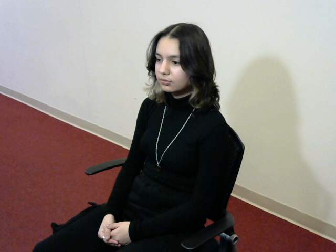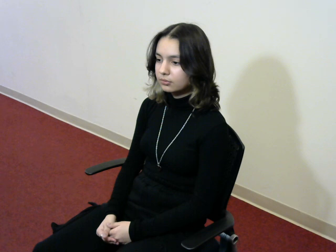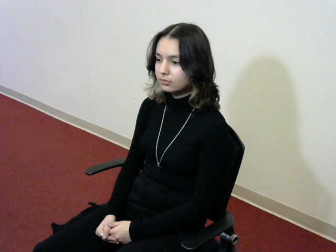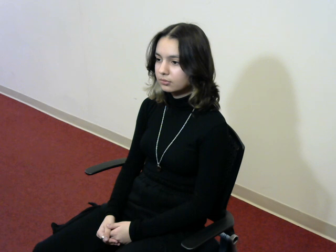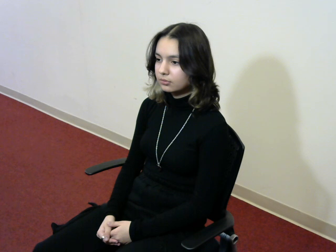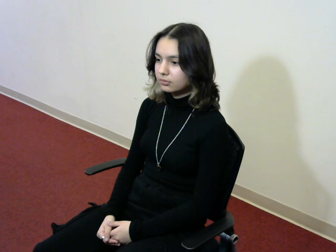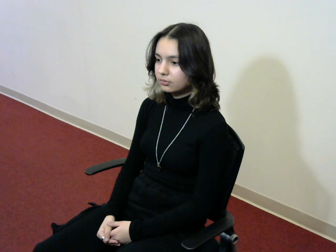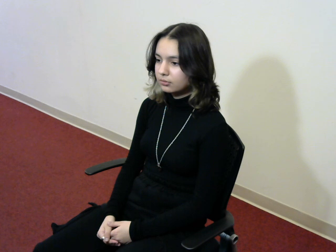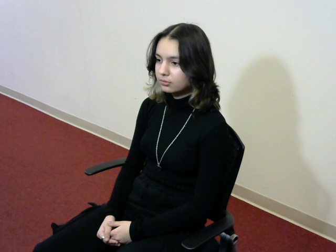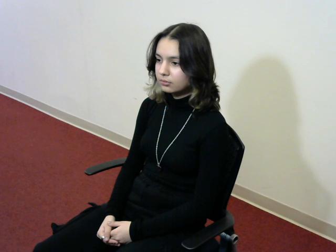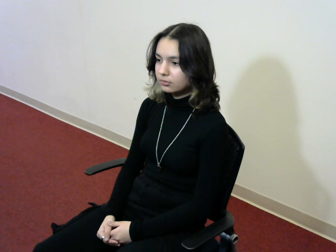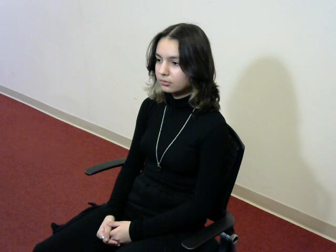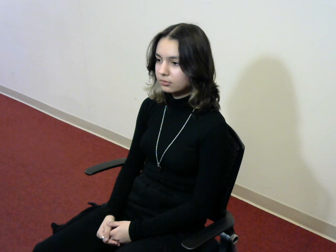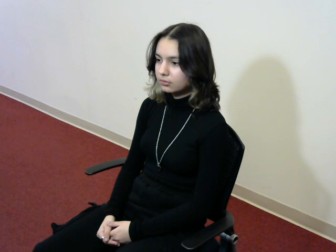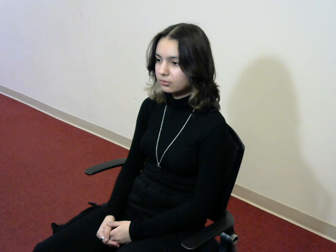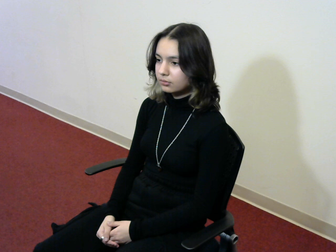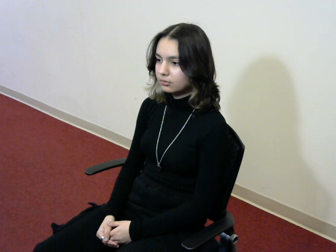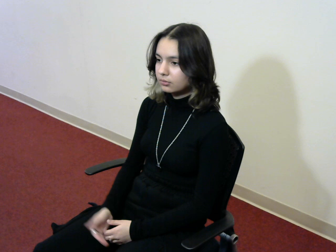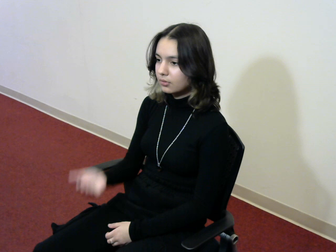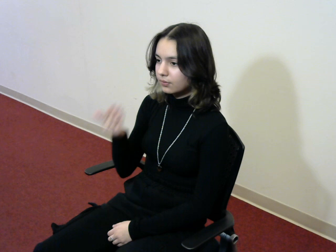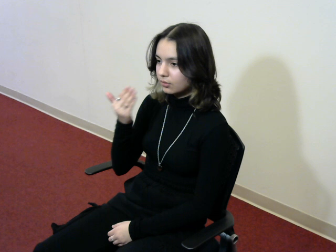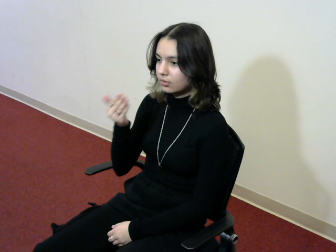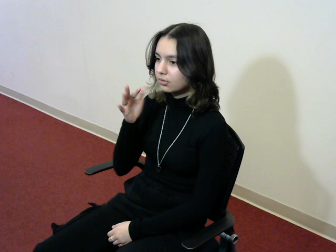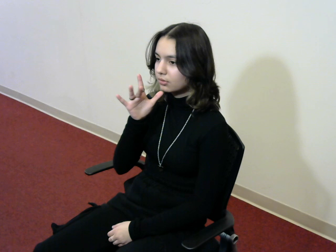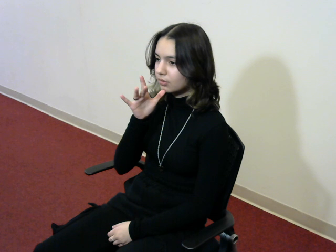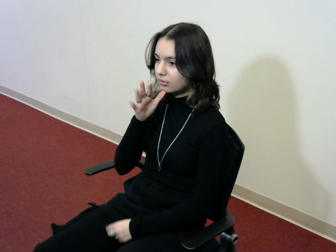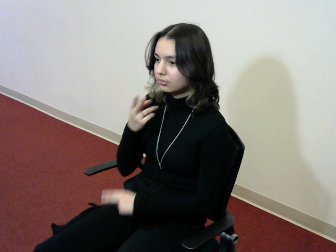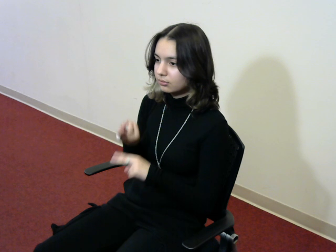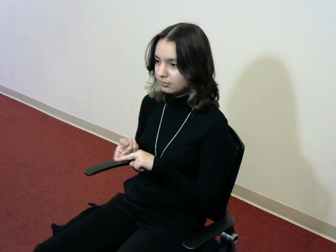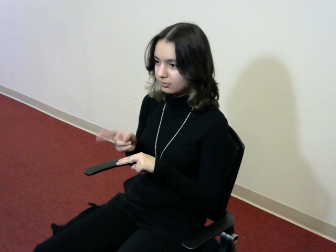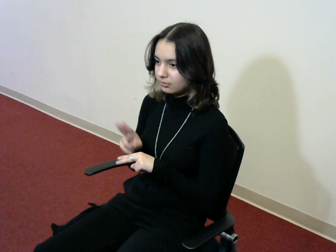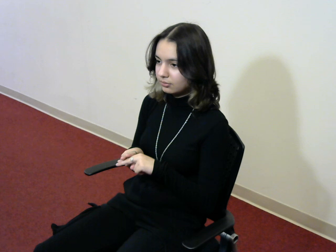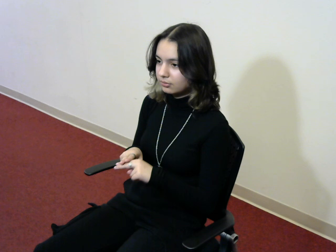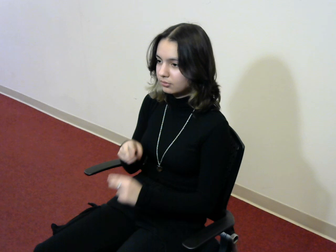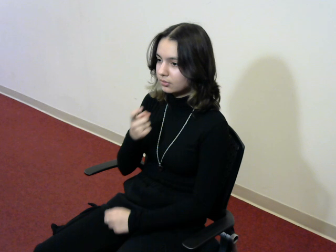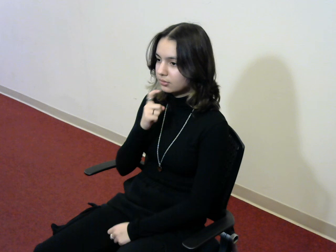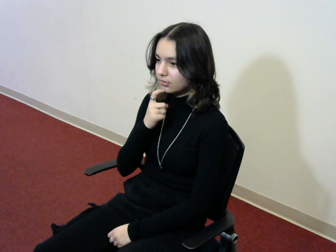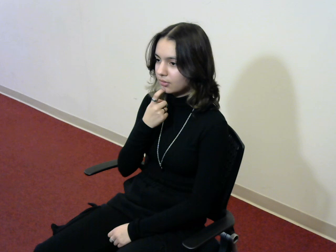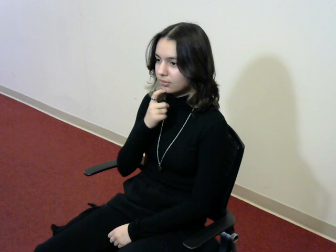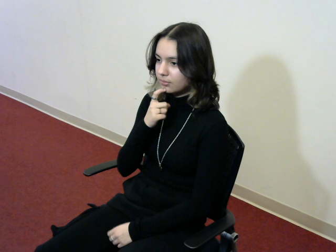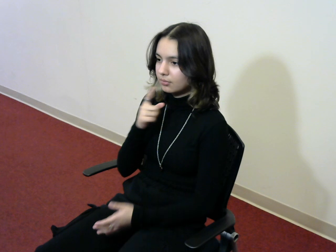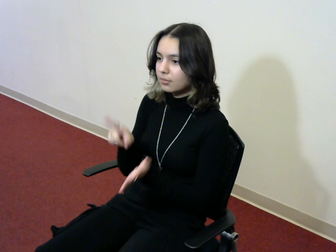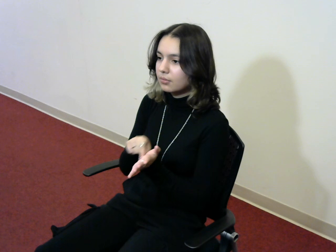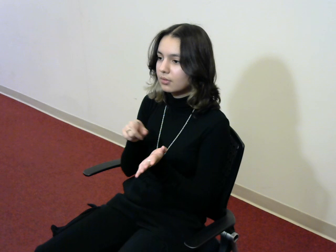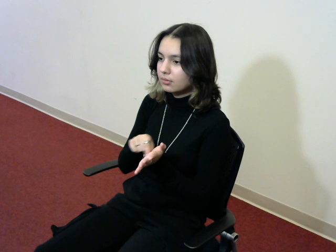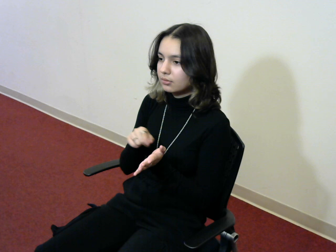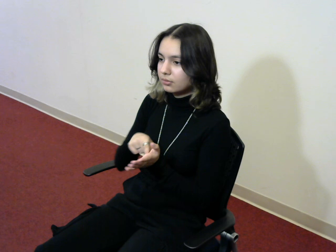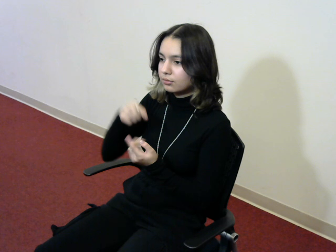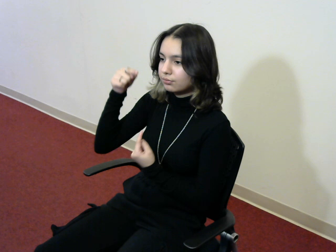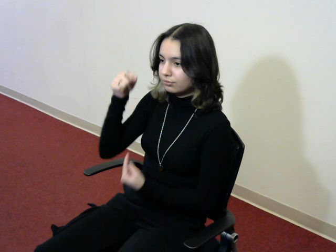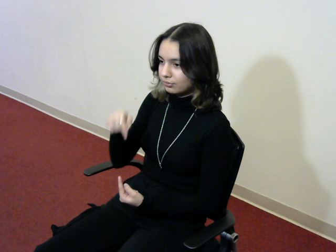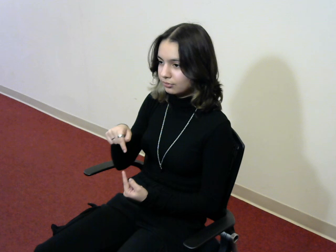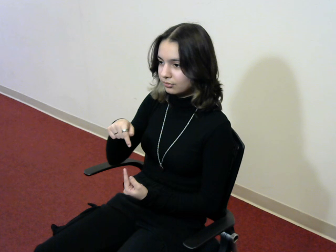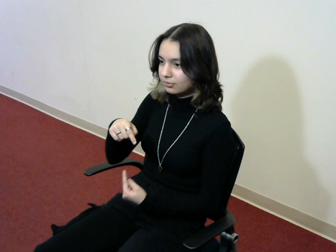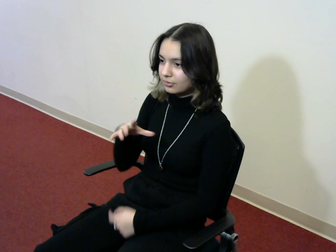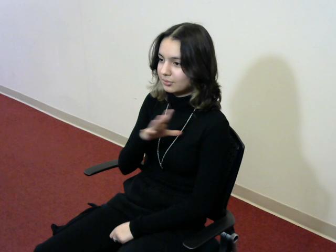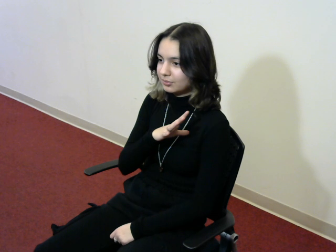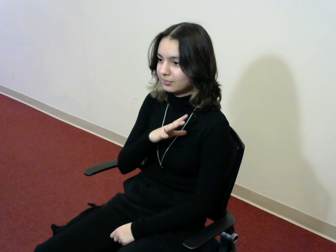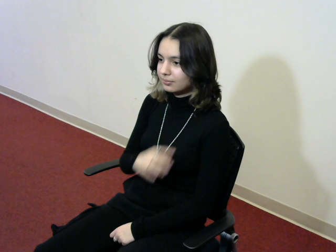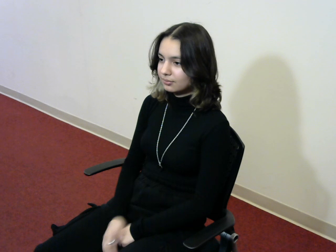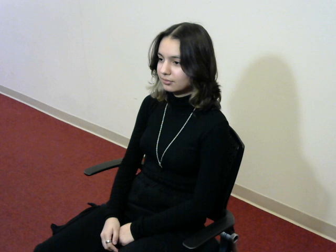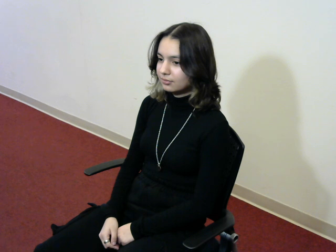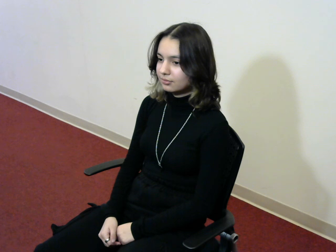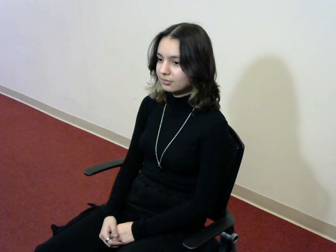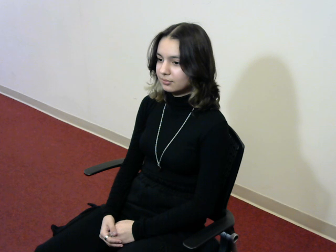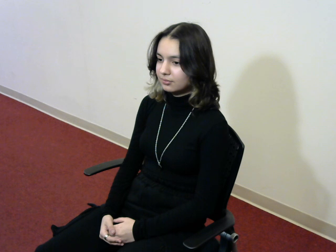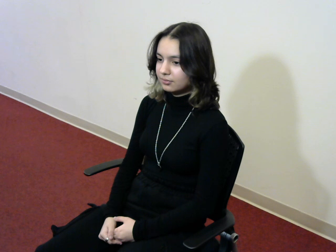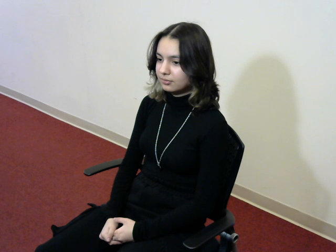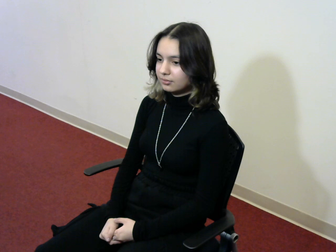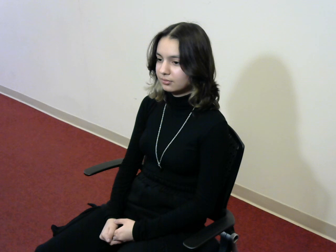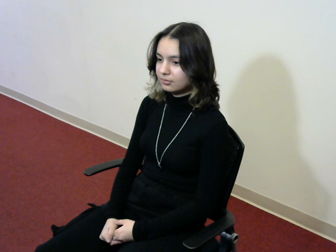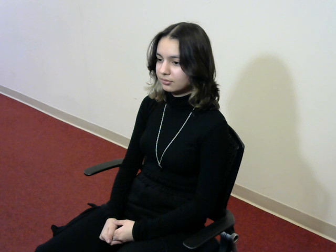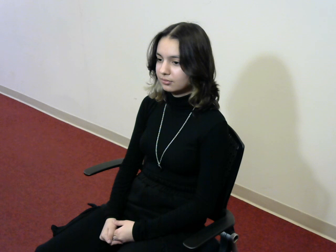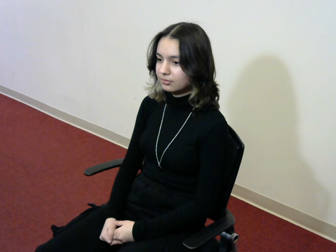Sizə yaşa görə əmək pensiyası təyin olunub